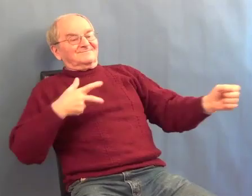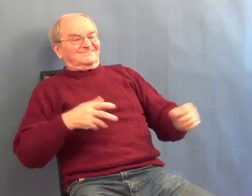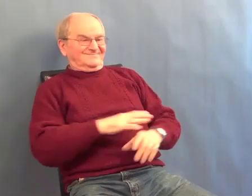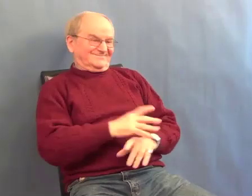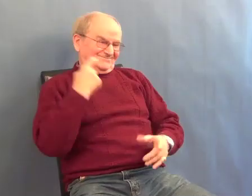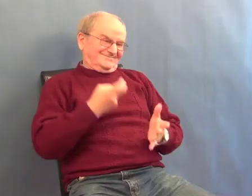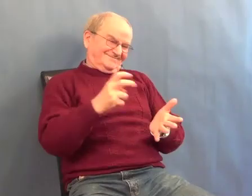Od razu wstaje!